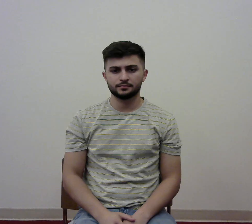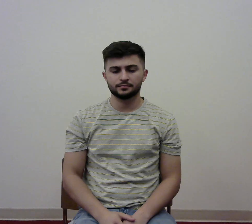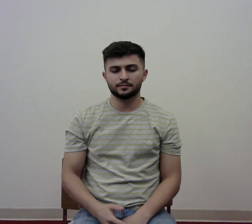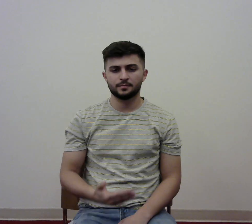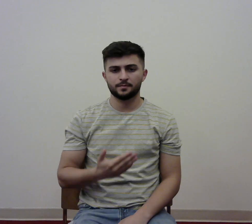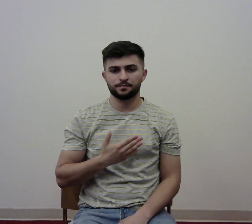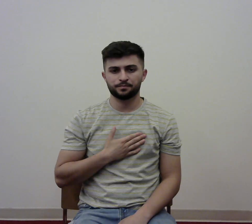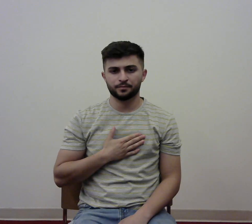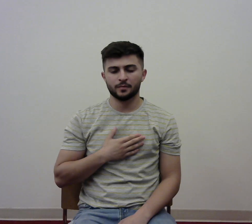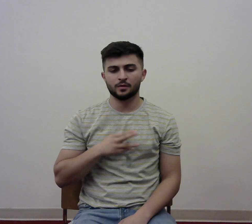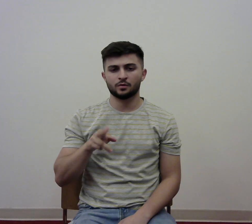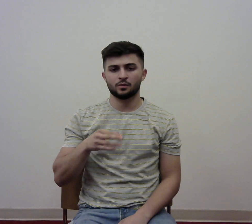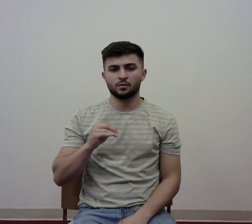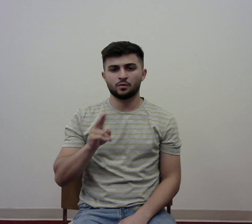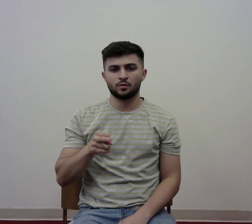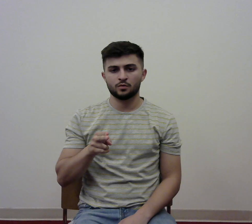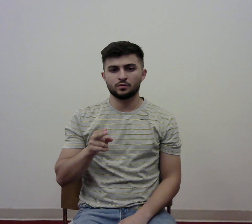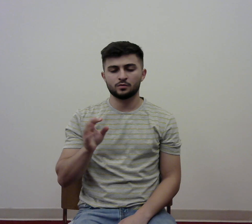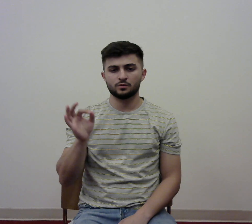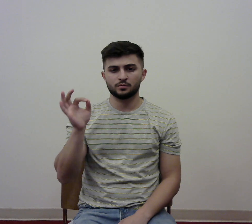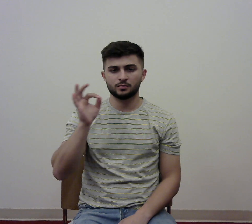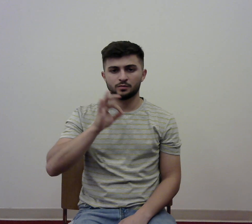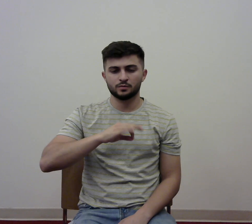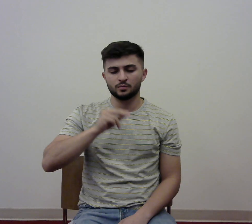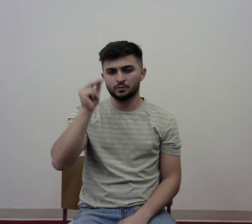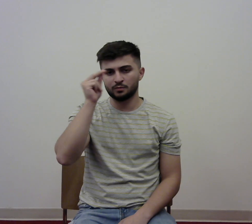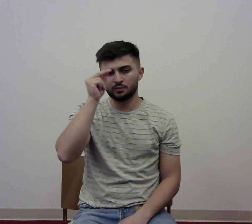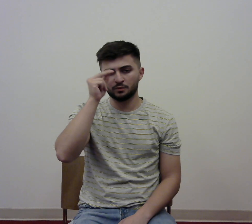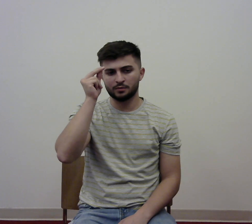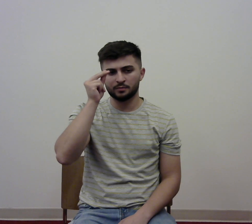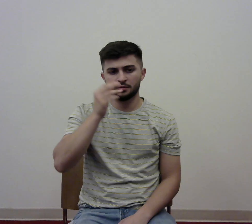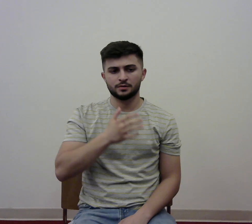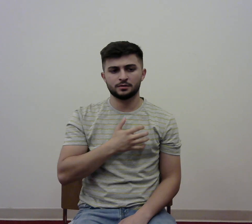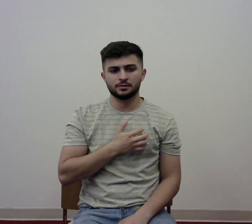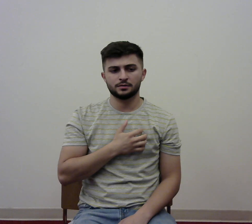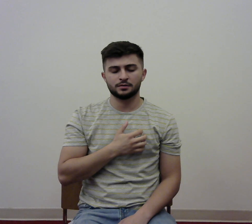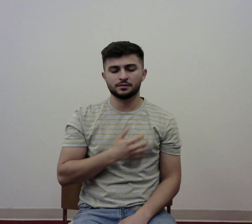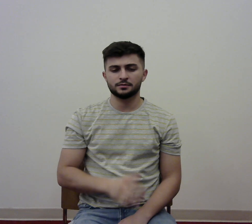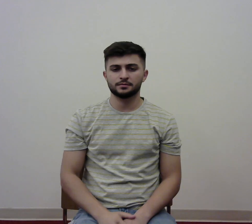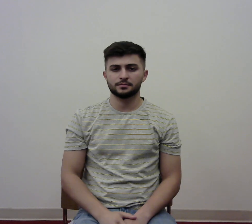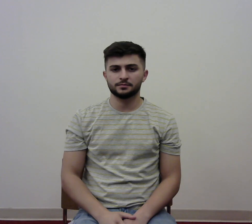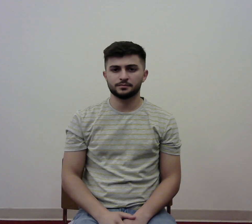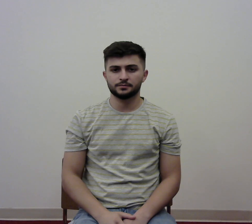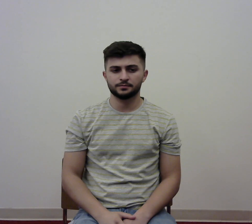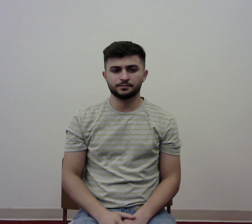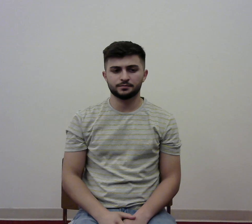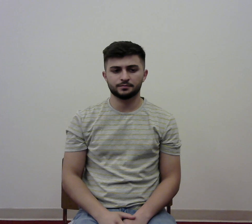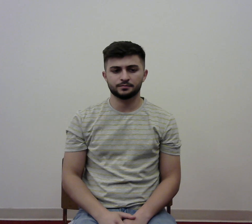Mən kodlaşdırma öyrənmək istəyirəm